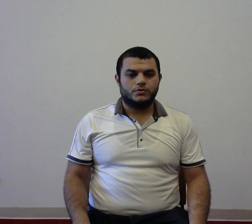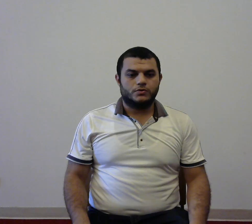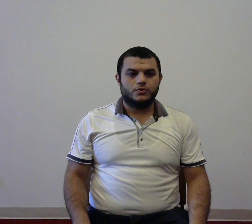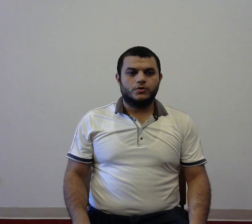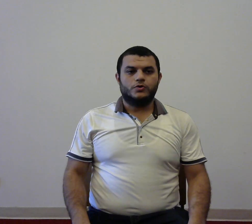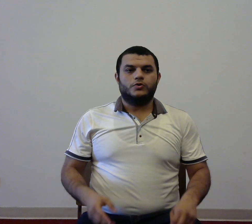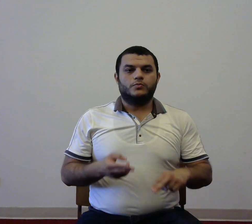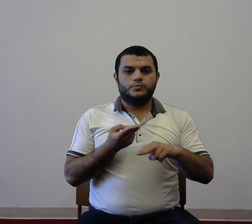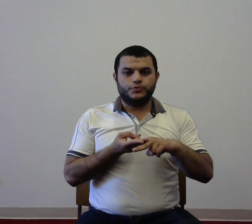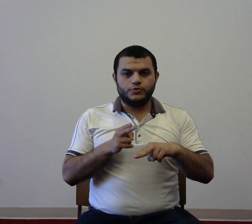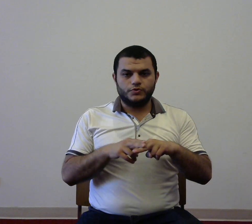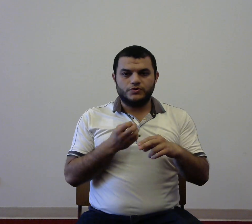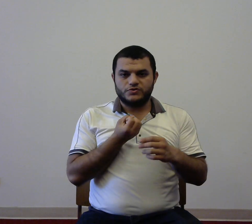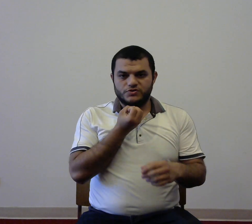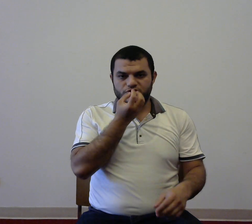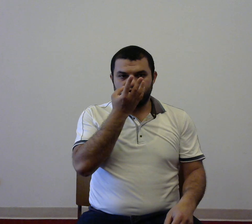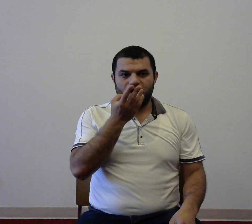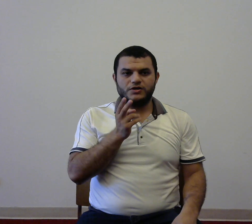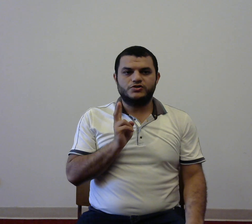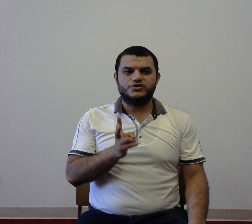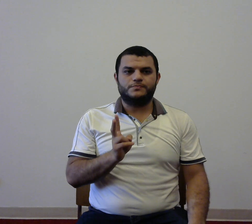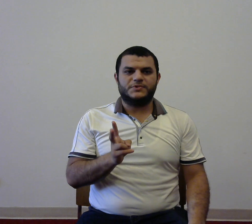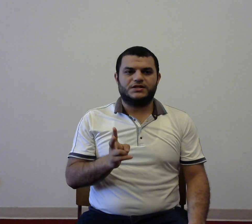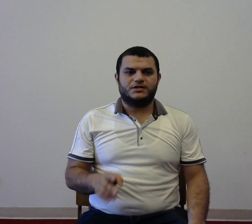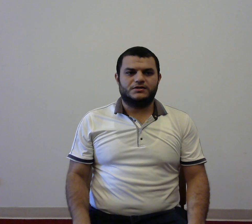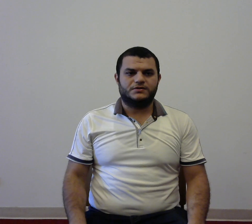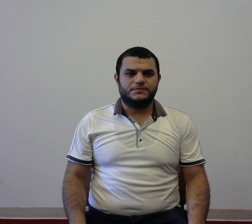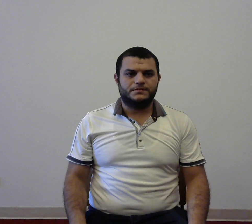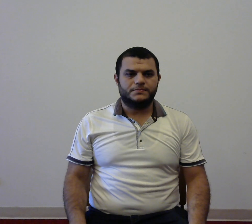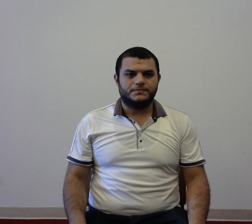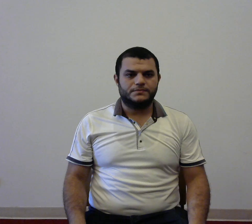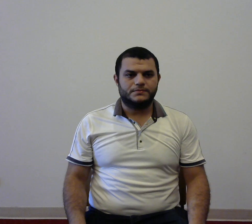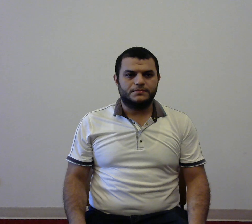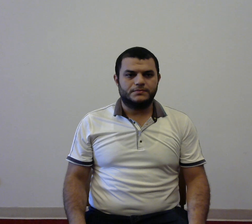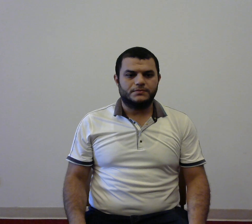Bu çiçəklər kimindir?